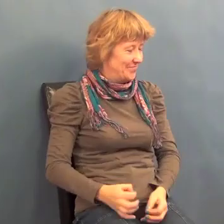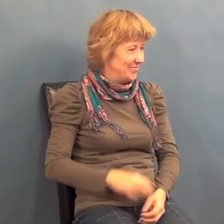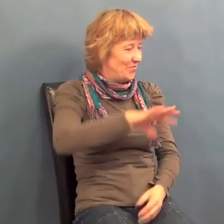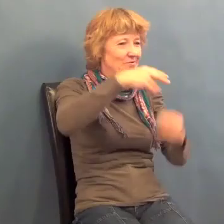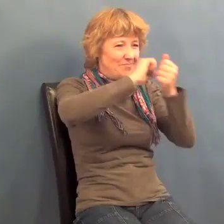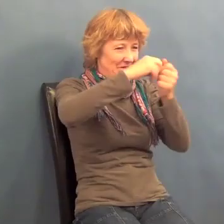To pranie wiszące na sznurkach.